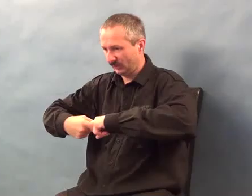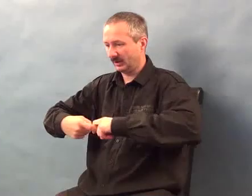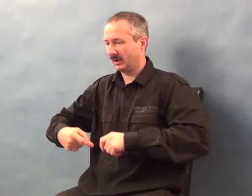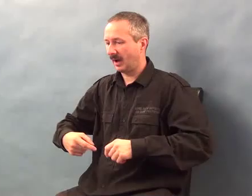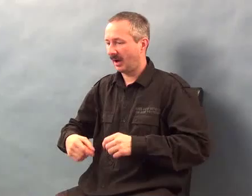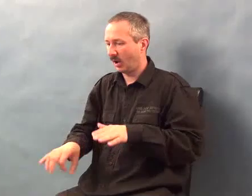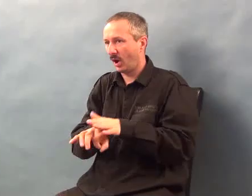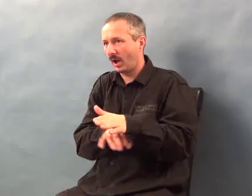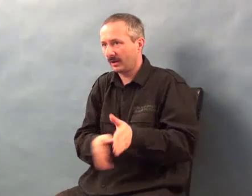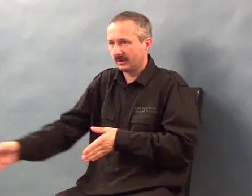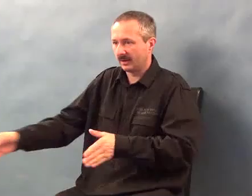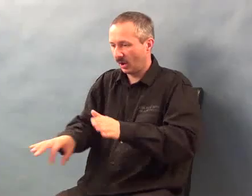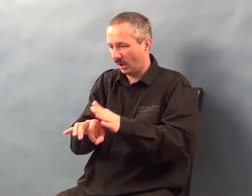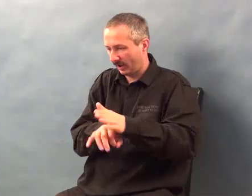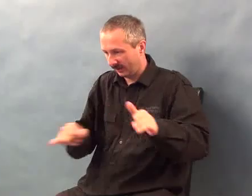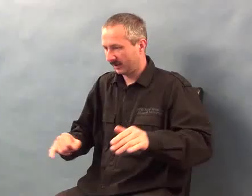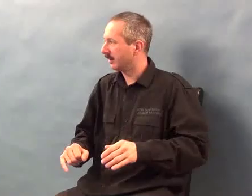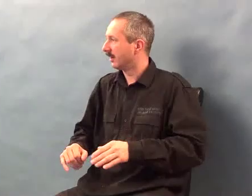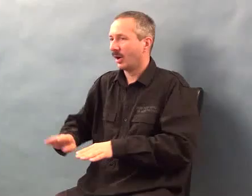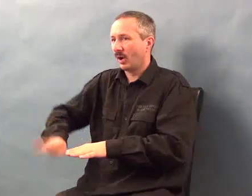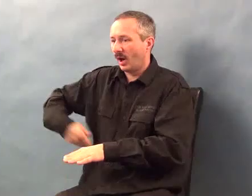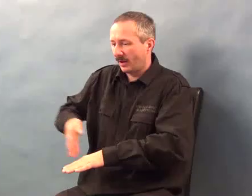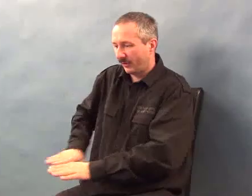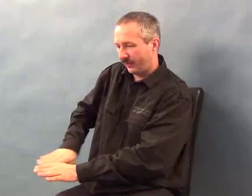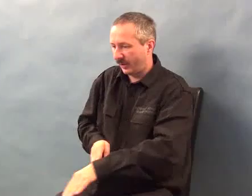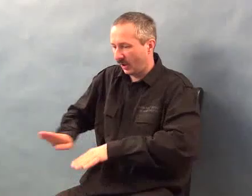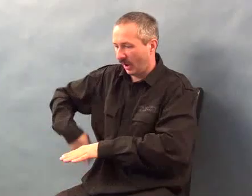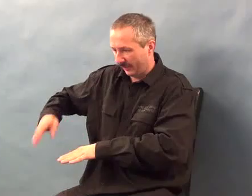Rolki można, hulajnogę można i również deskorolkę.